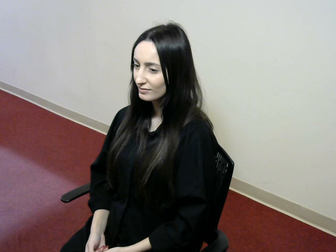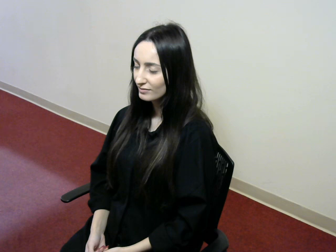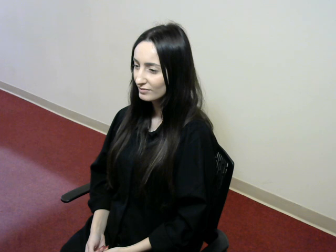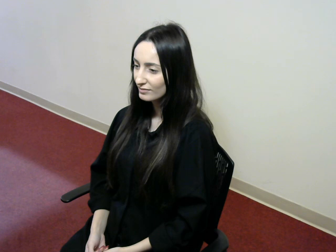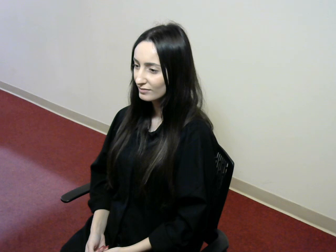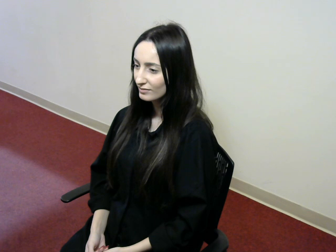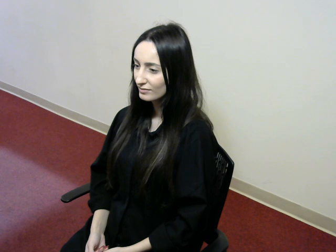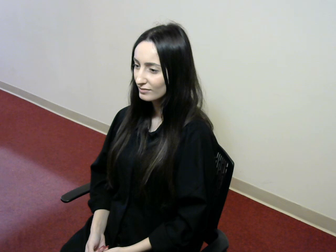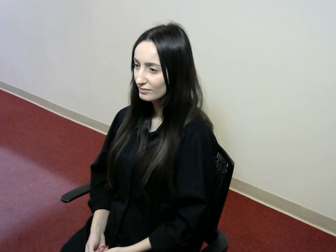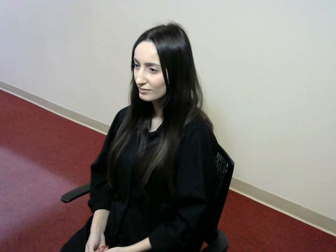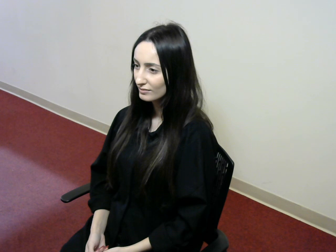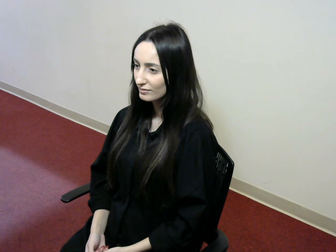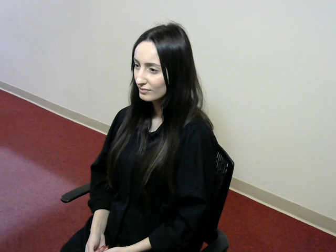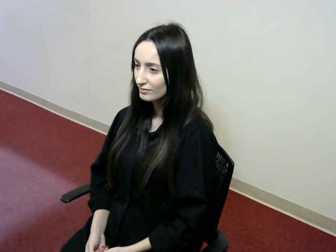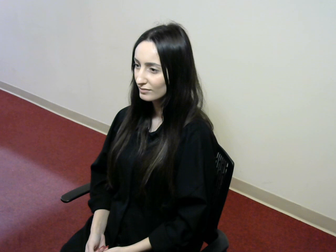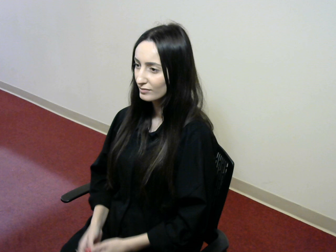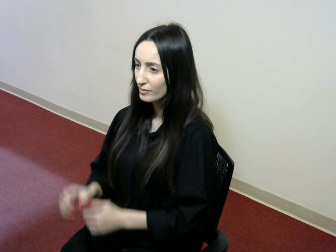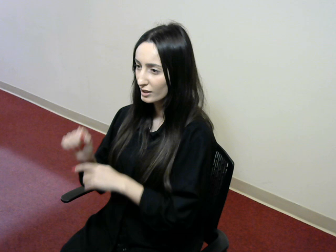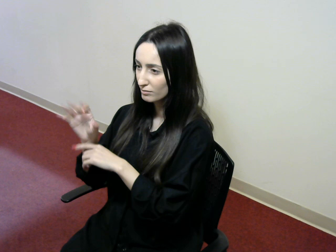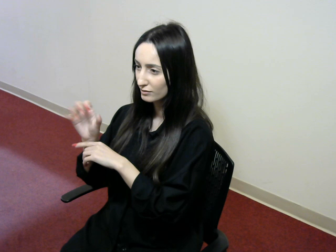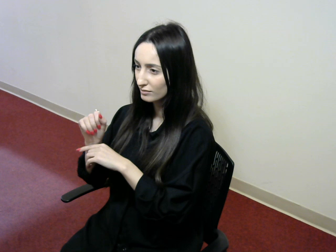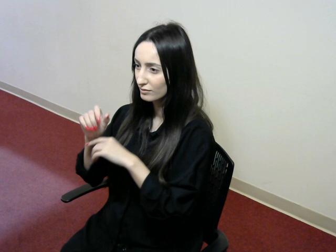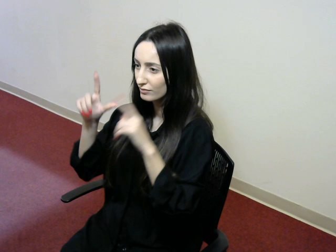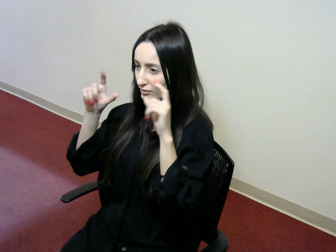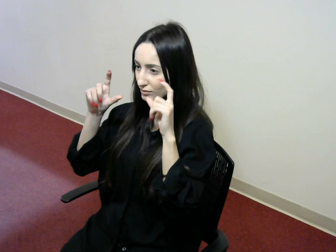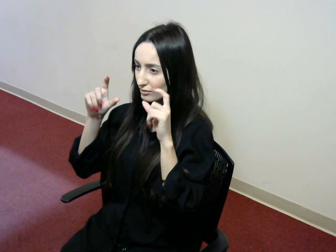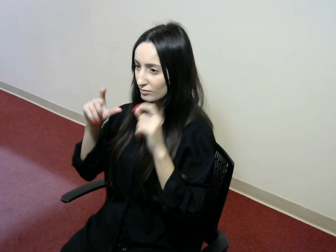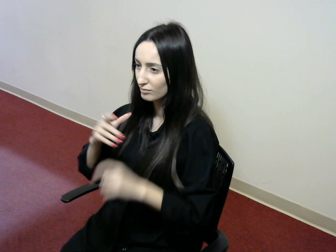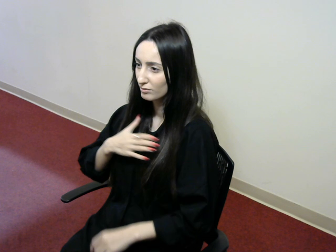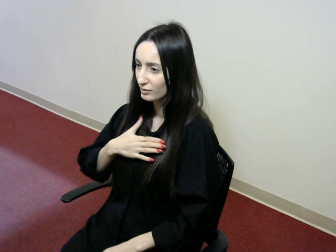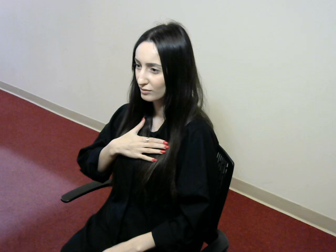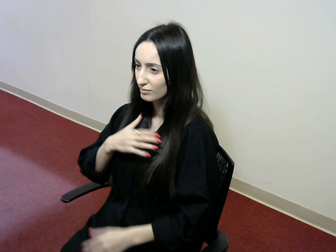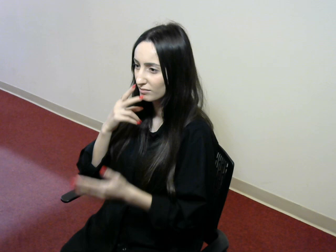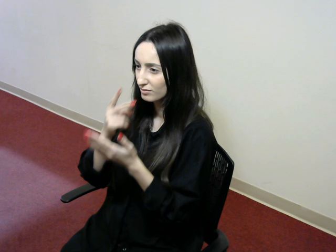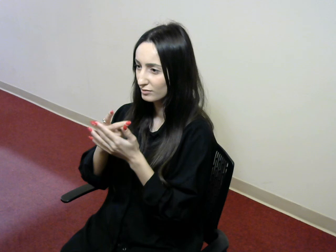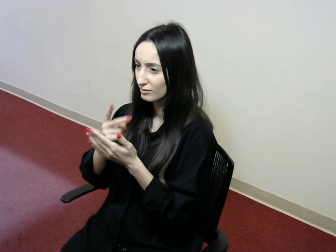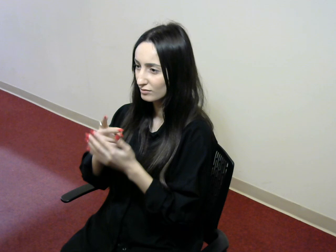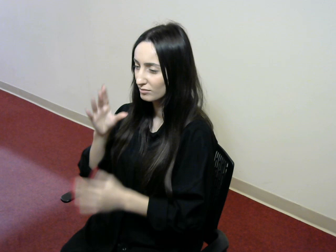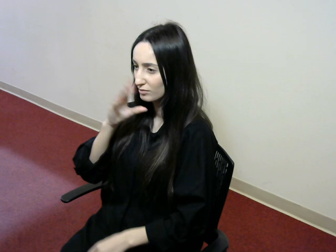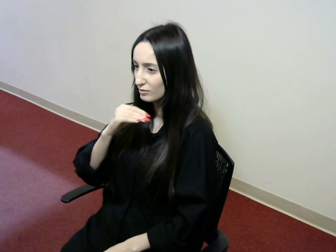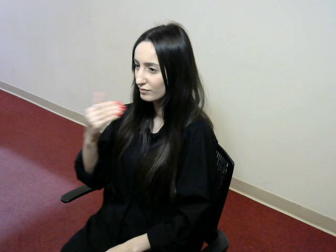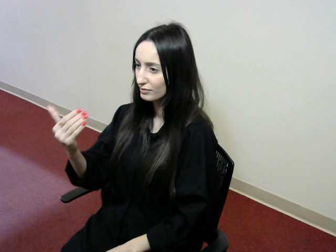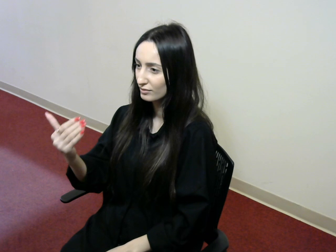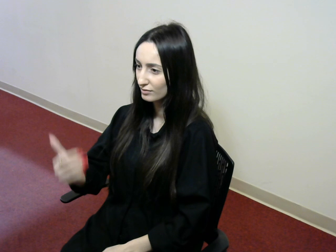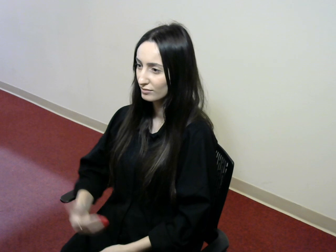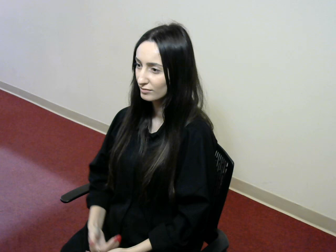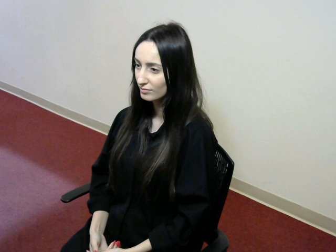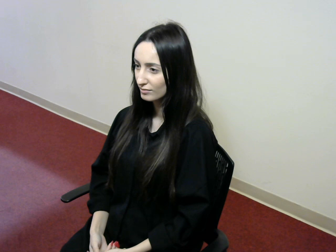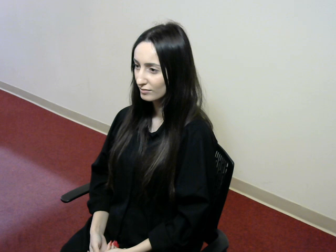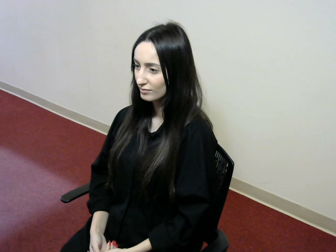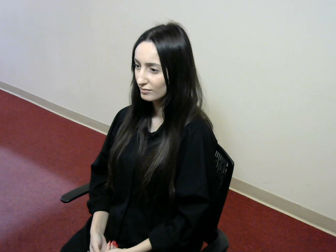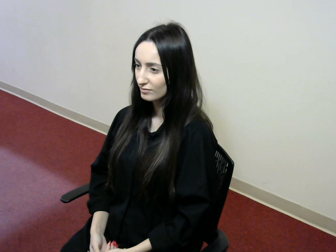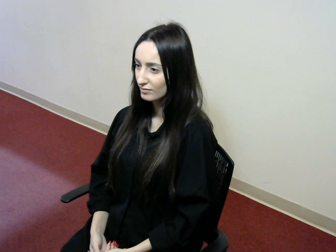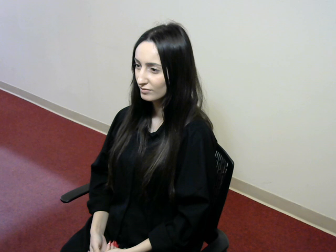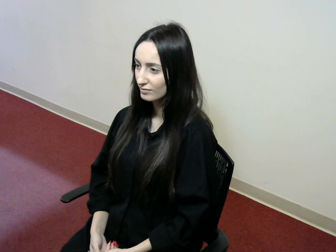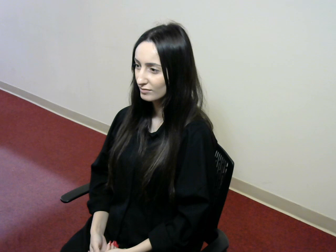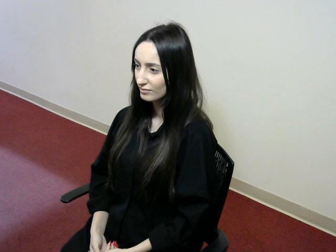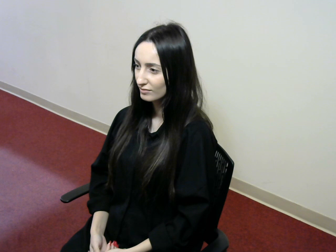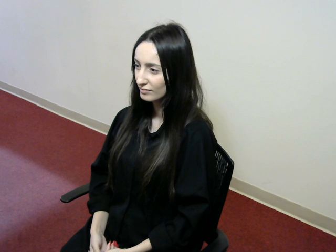Çəkdiyin şəkilləri mənə göstərə bilərsənmi?